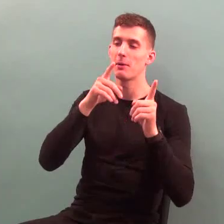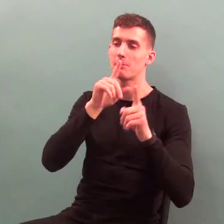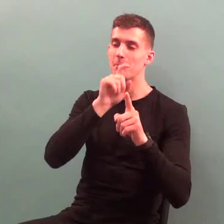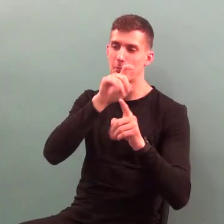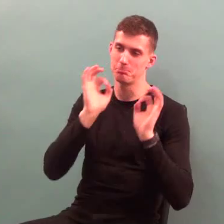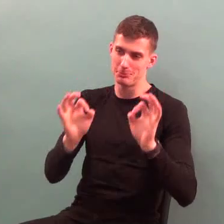Z papugą jest w porządku.